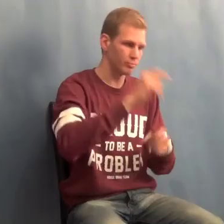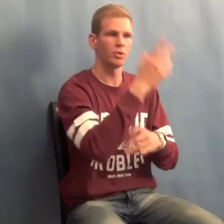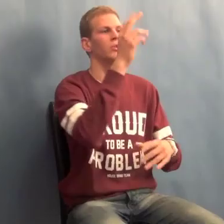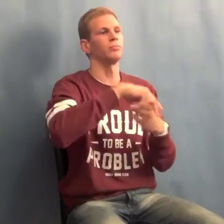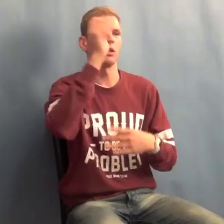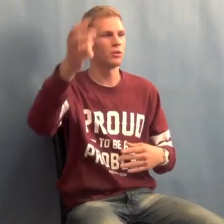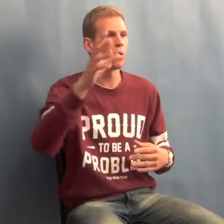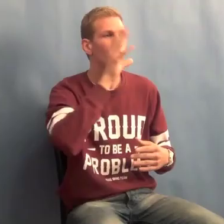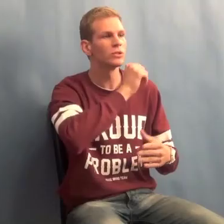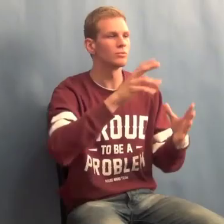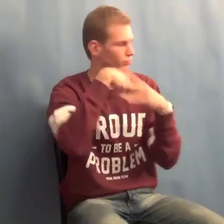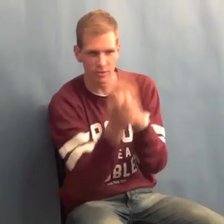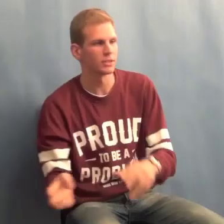Przeturlał się, upadł.